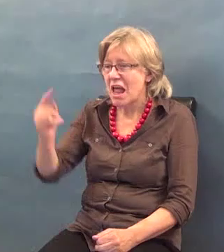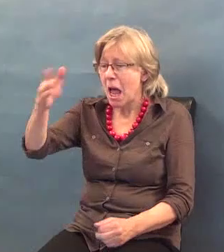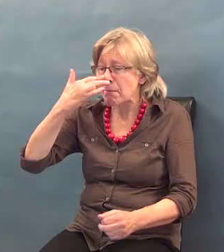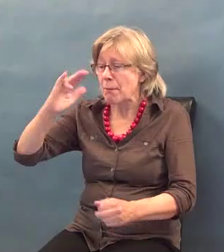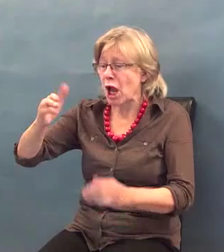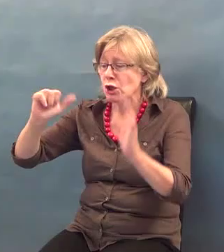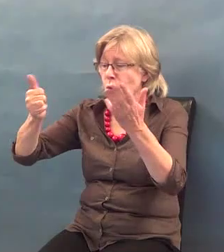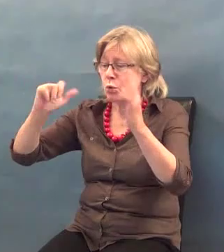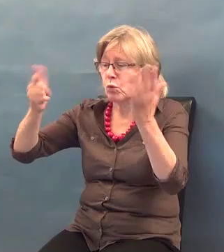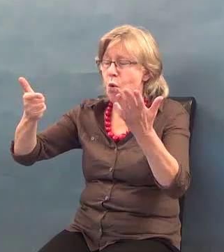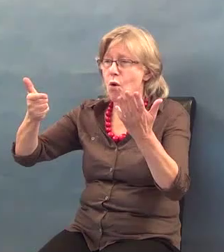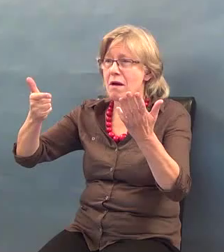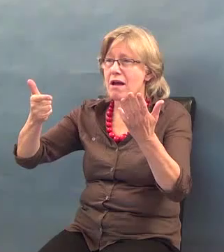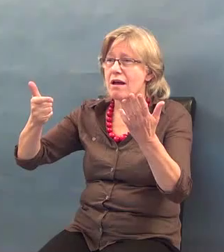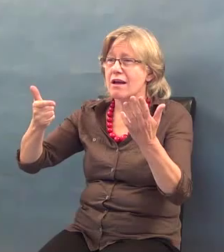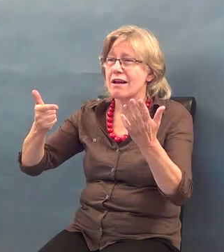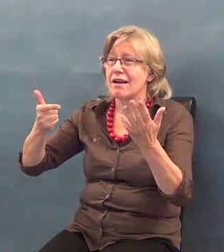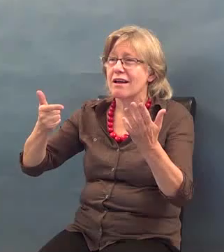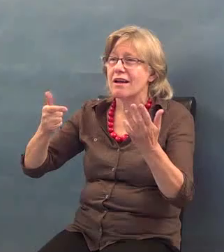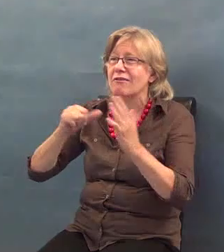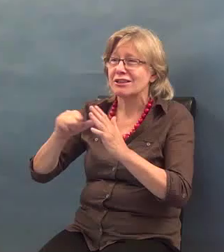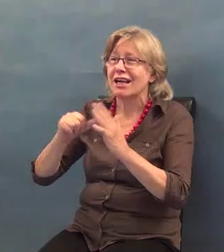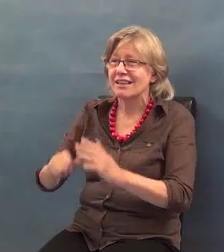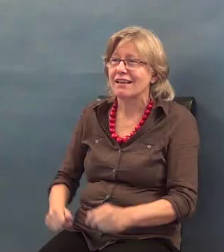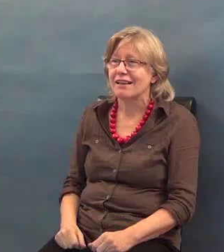Popatrz, piąty, szósty, siódmy wycieczka.